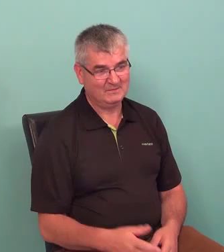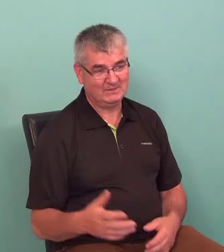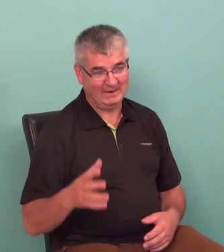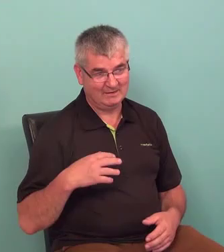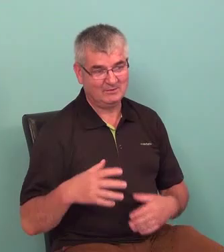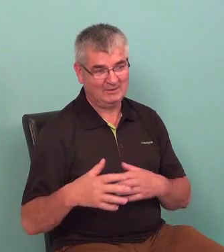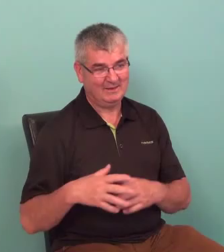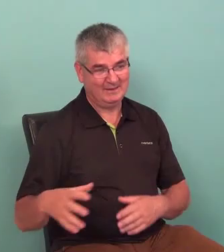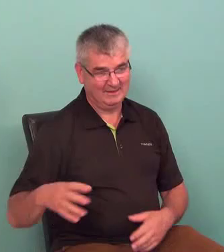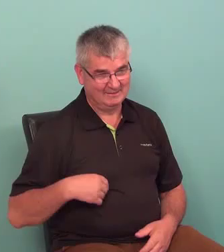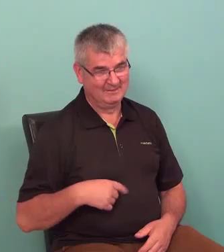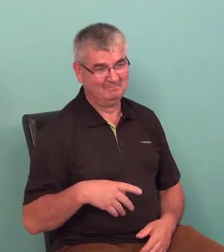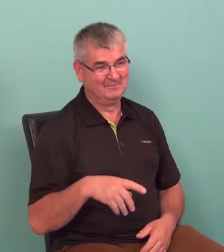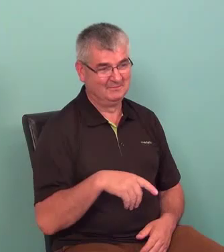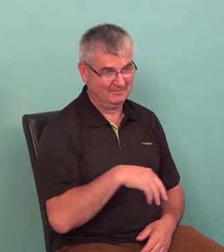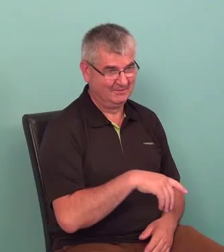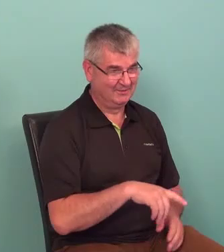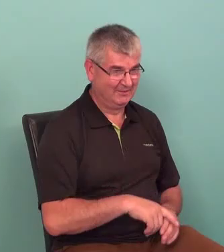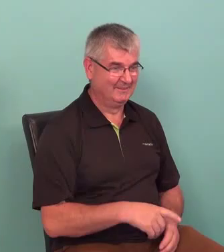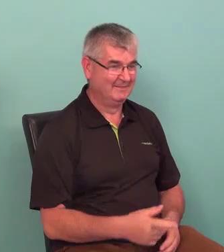Idziemy razem z żoną.